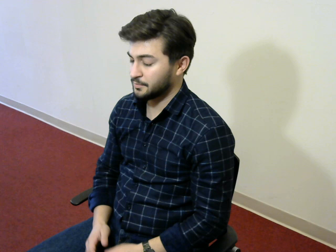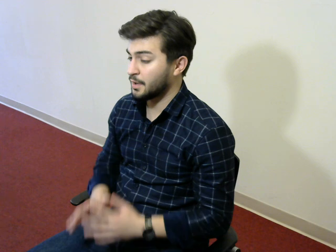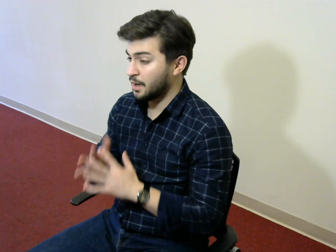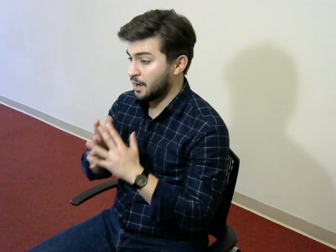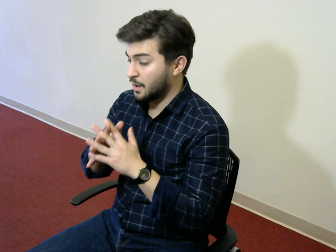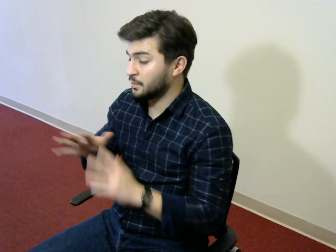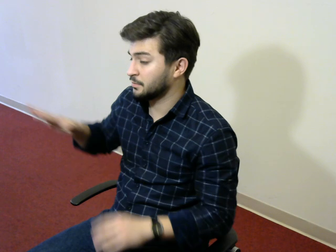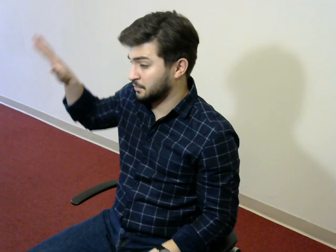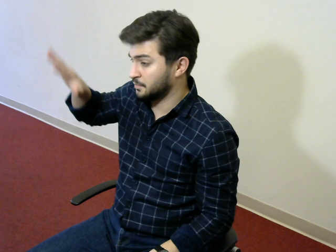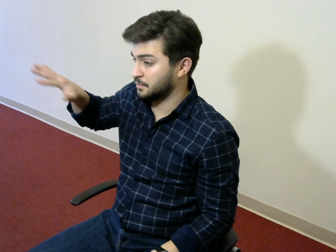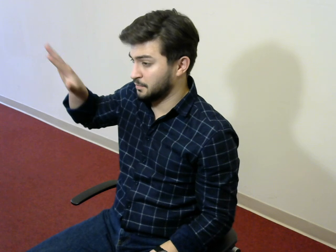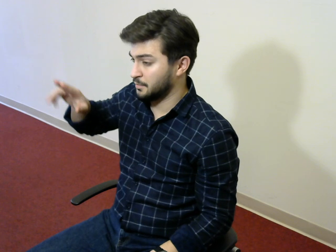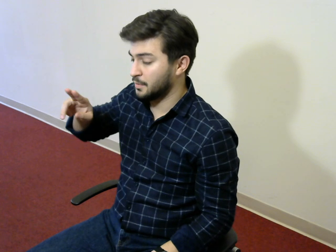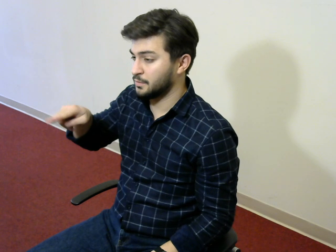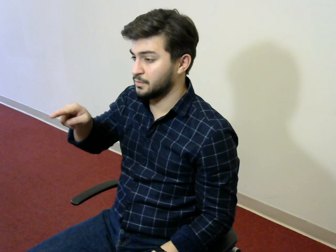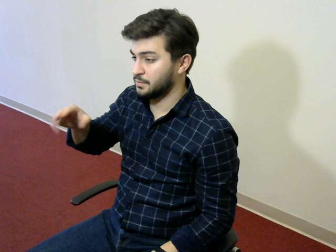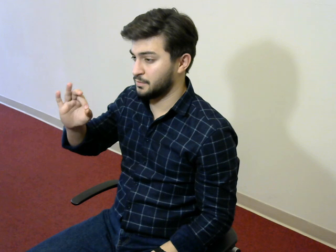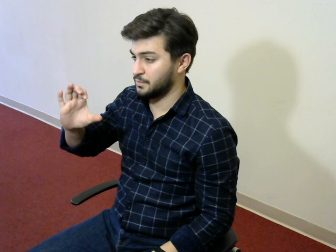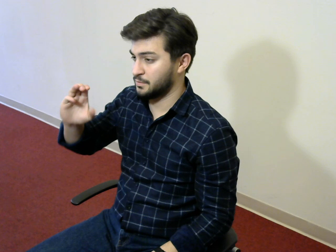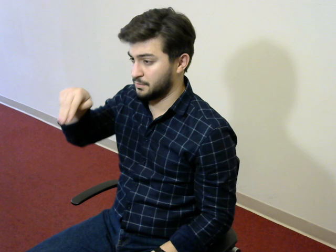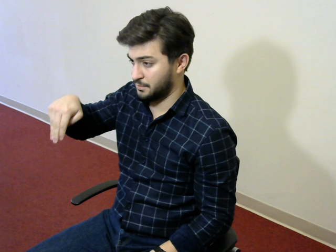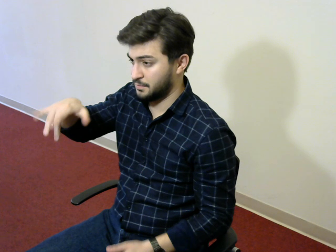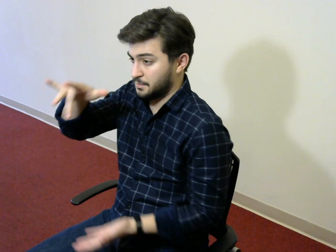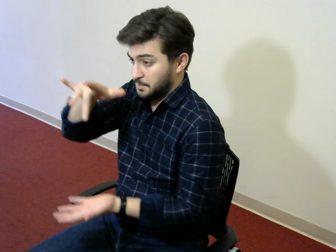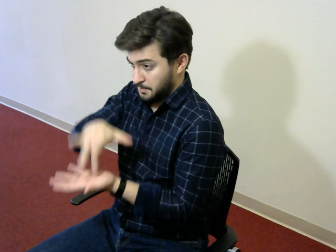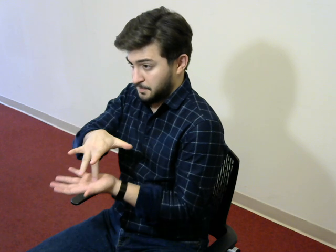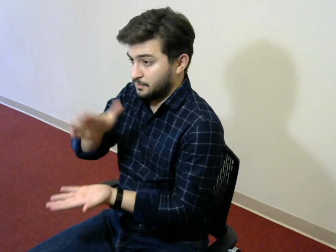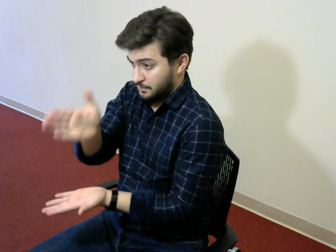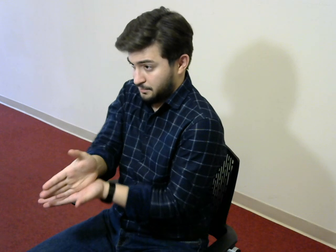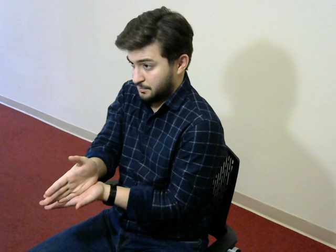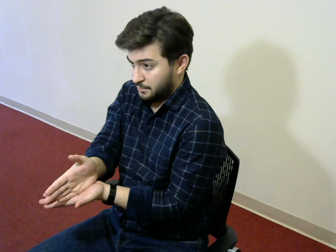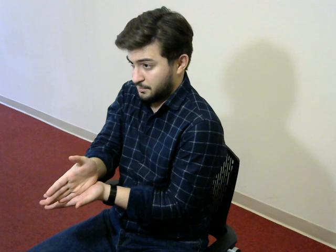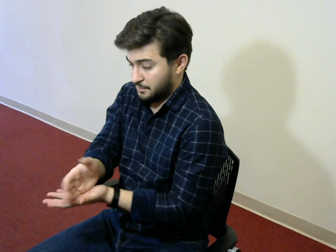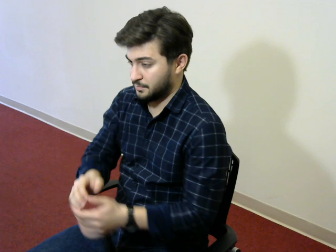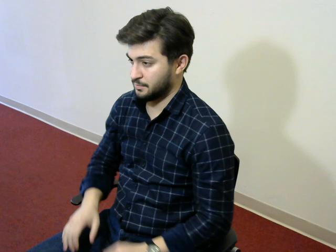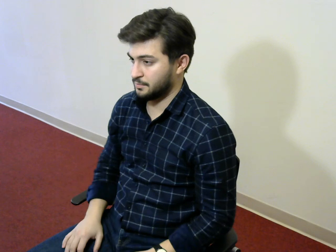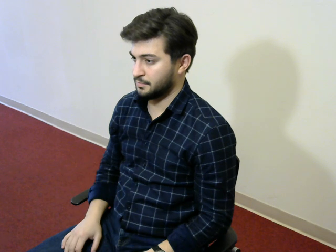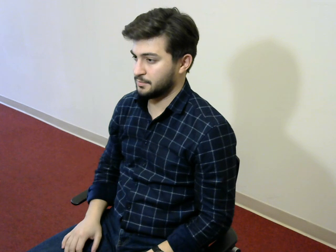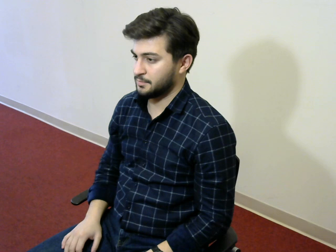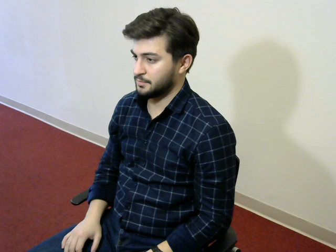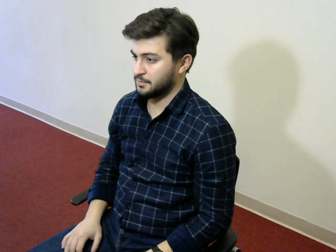Rayonlarda DOST Mərkəzləri varmı?